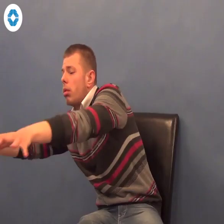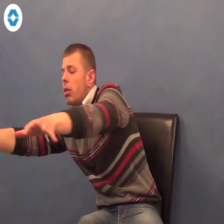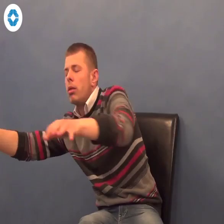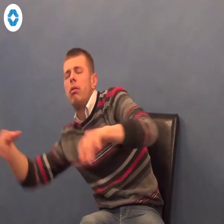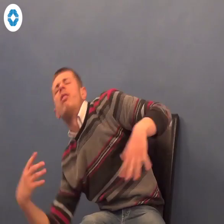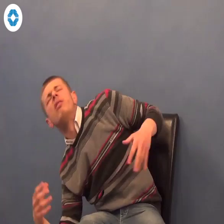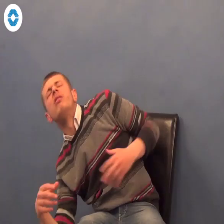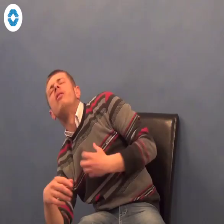Chłopiec leży i jęczy z bólu.